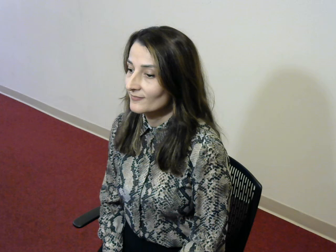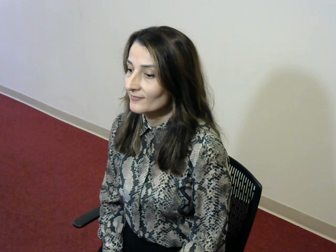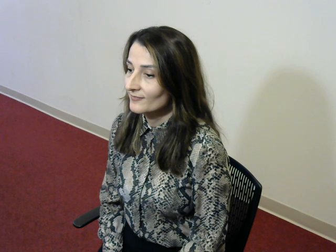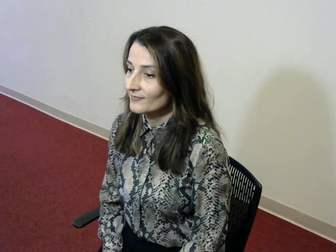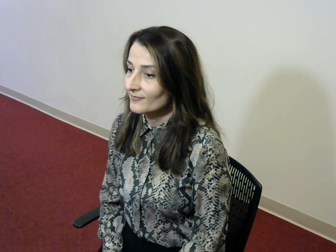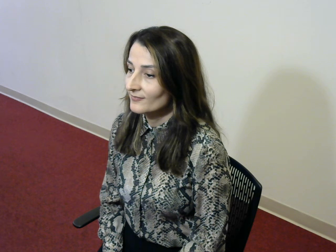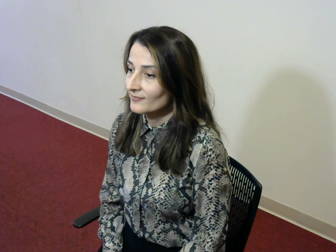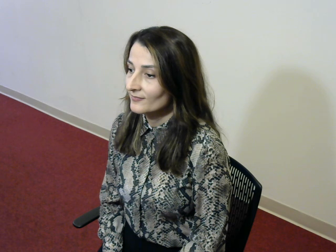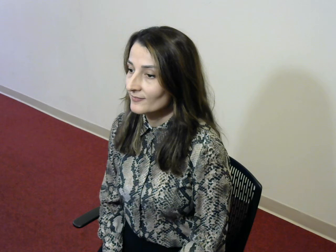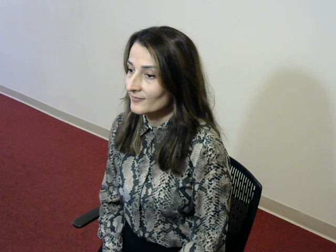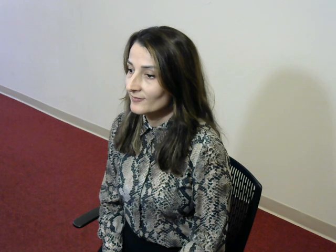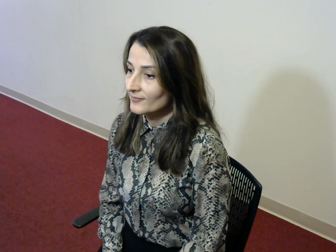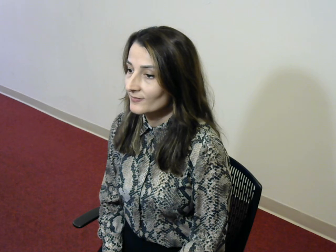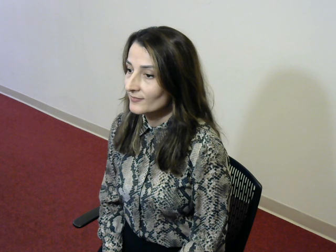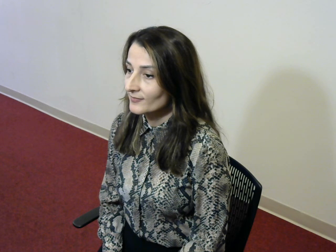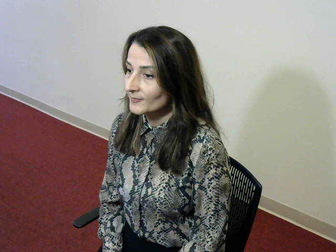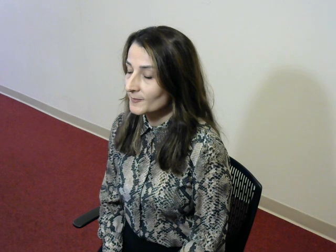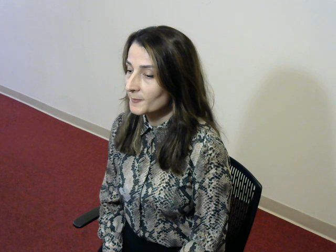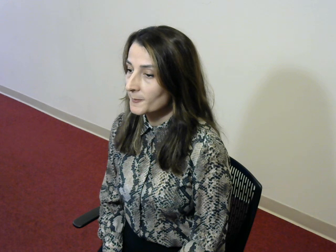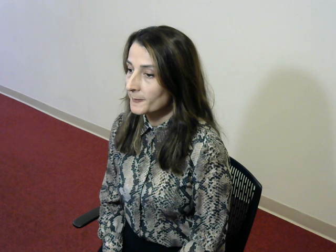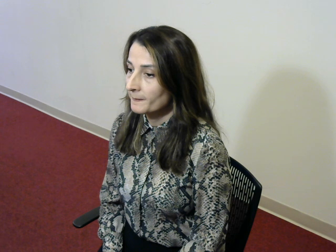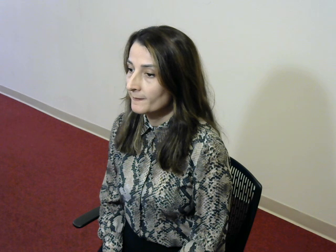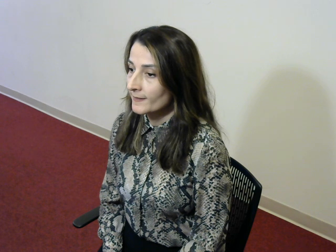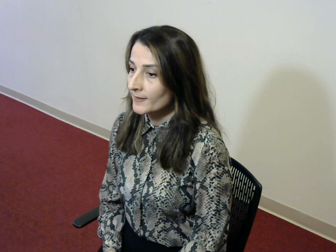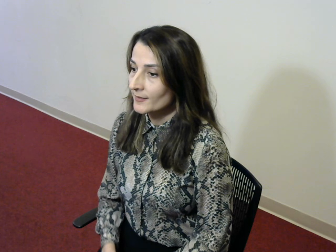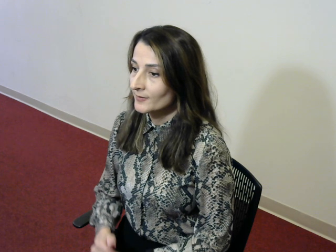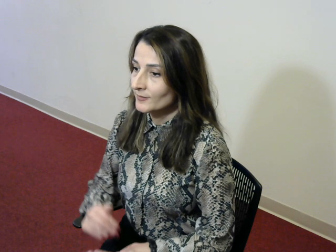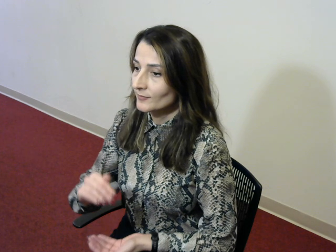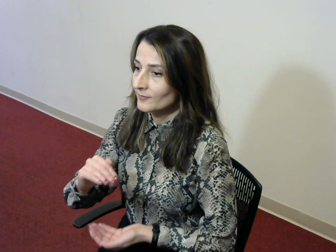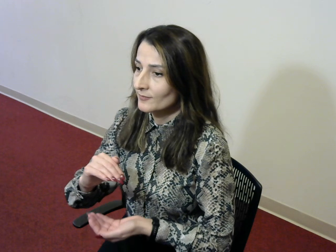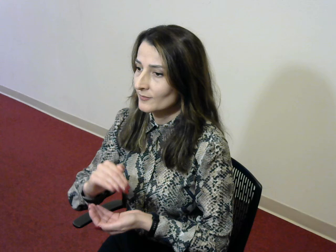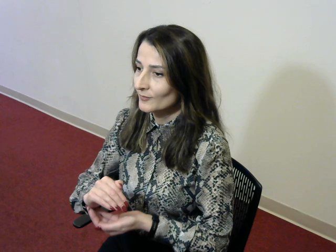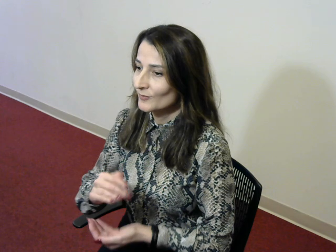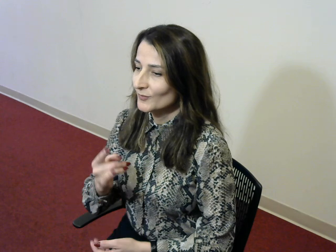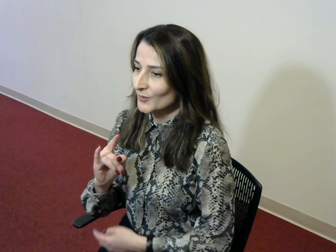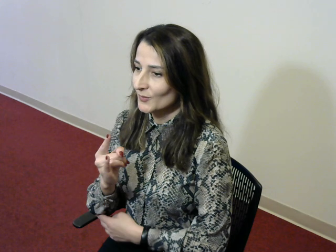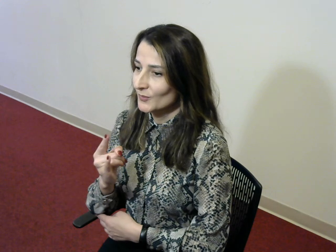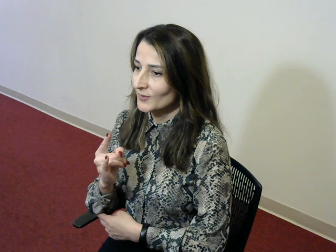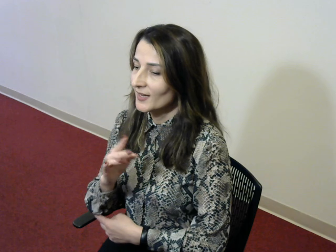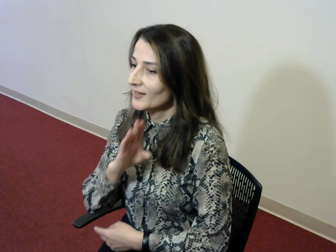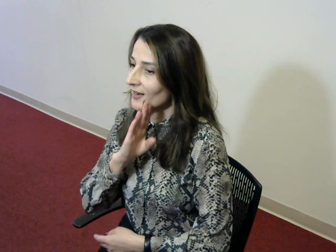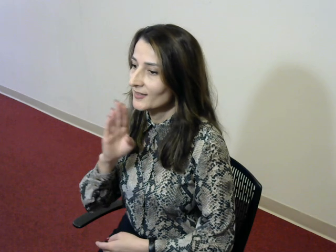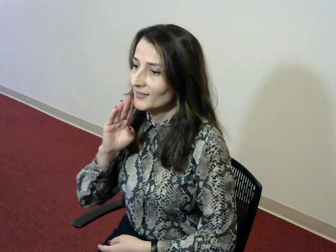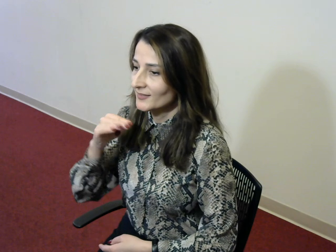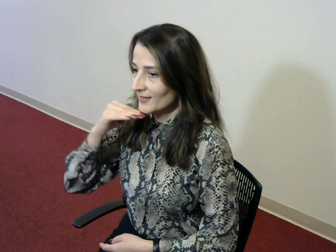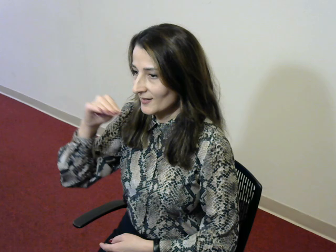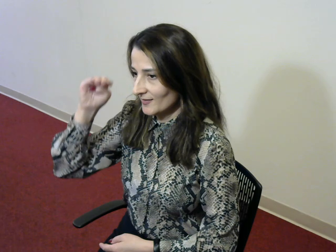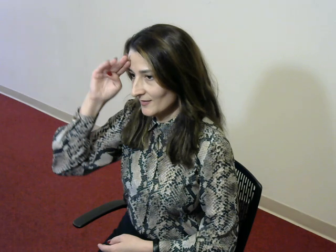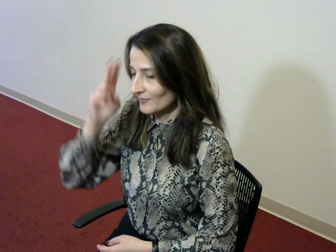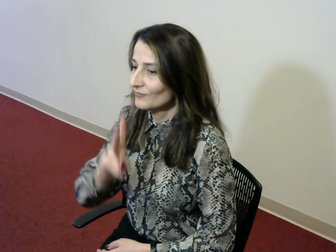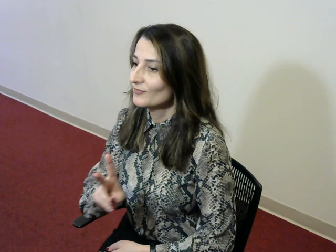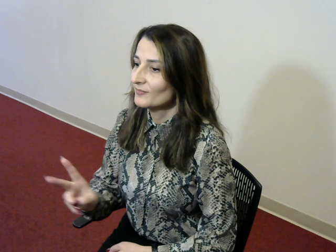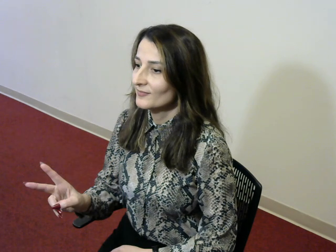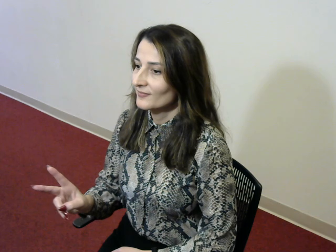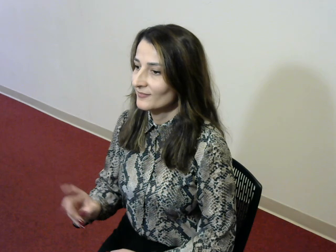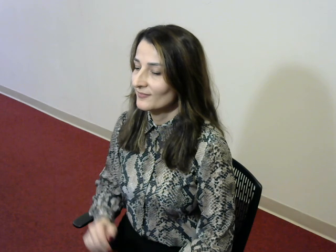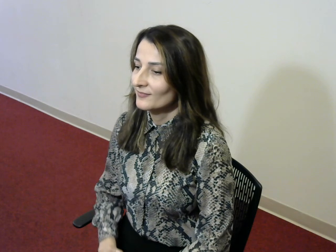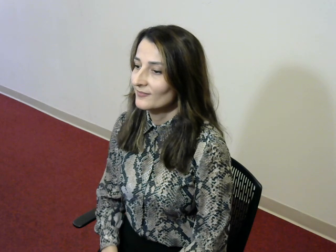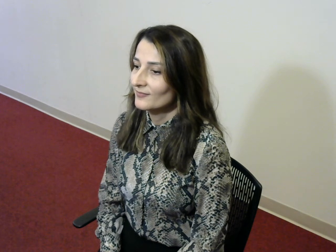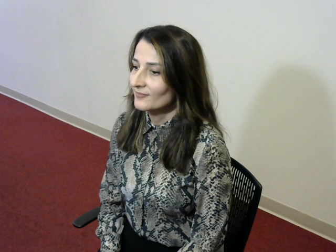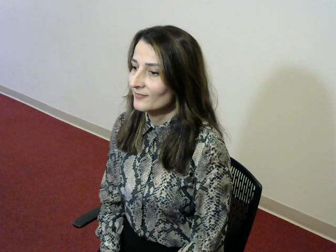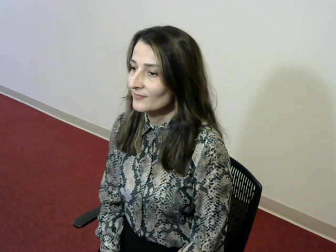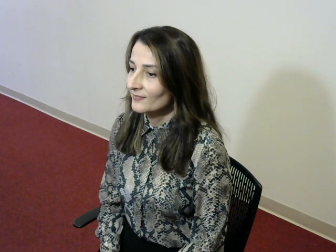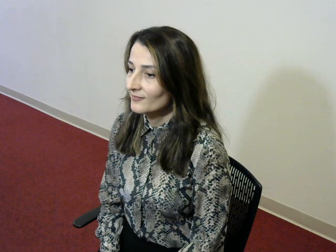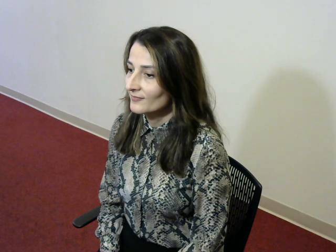Körpə uşağın valideyni kimdir?